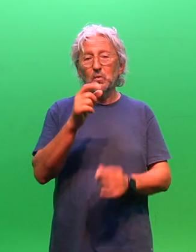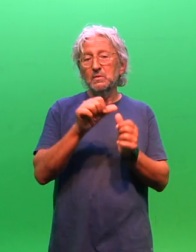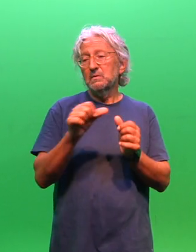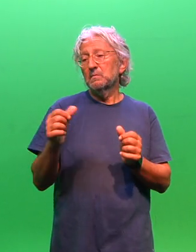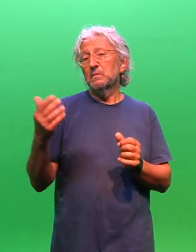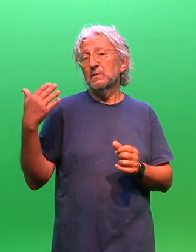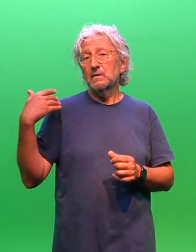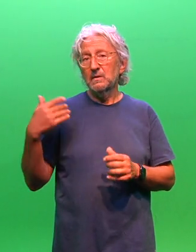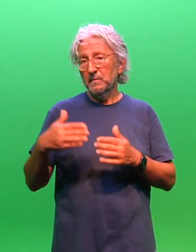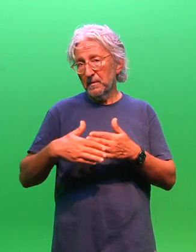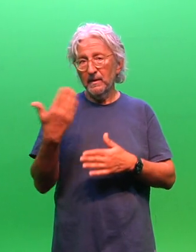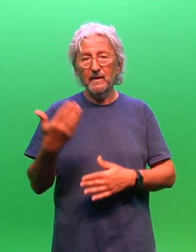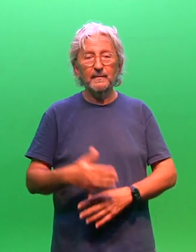Fa una setmana que va començar.